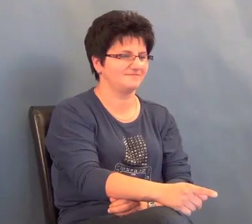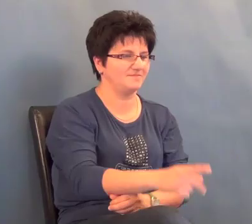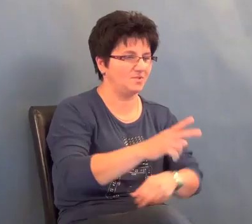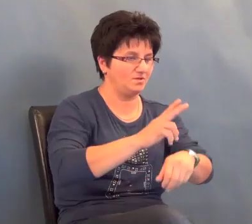O godzinie.